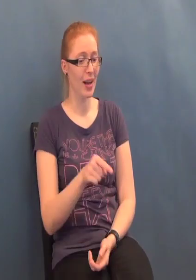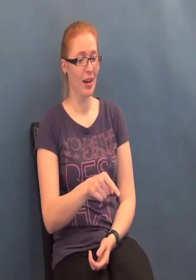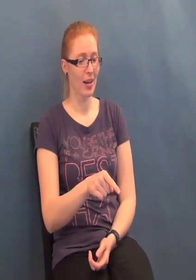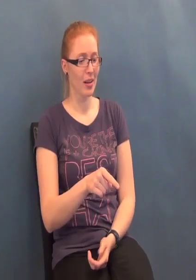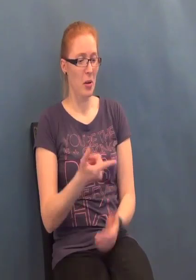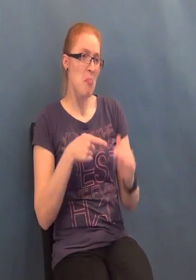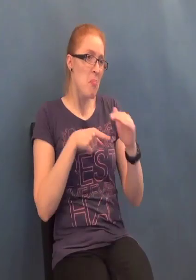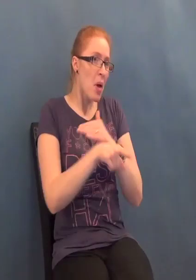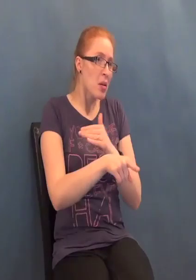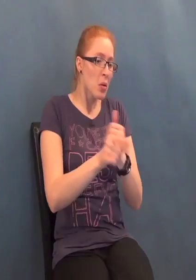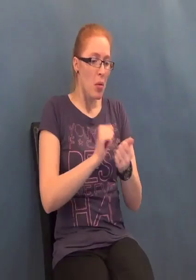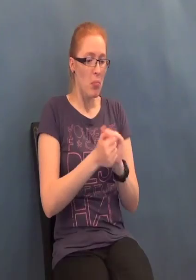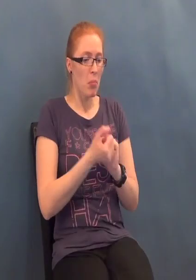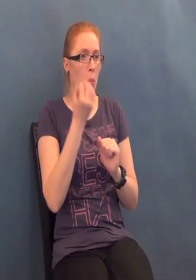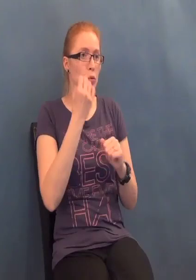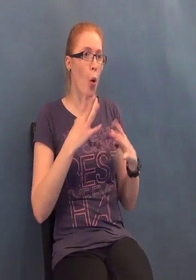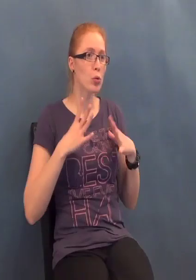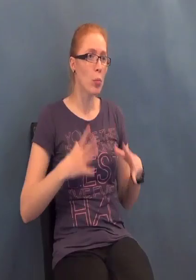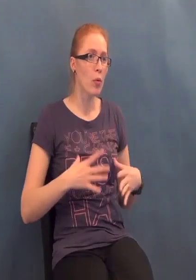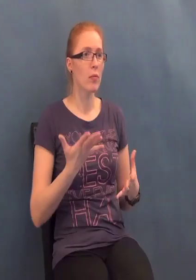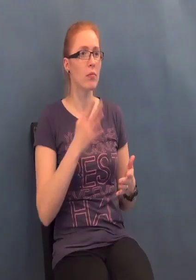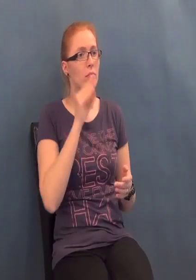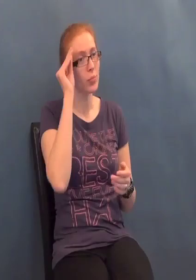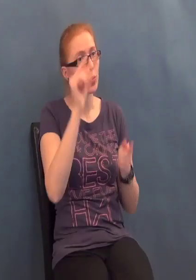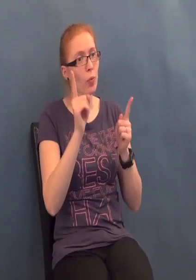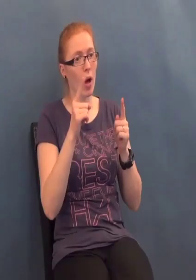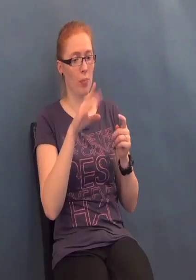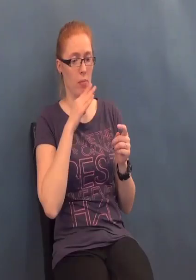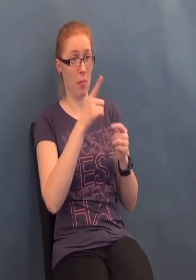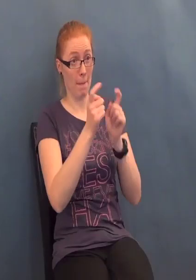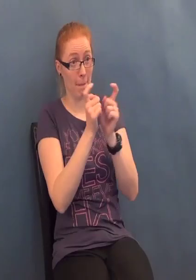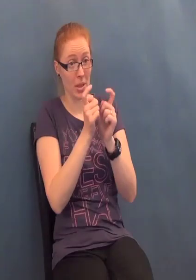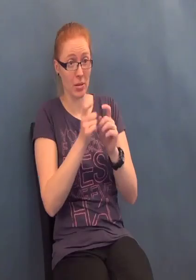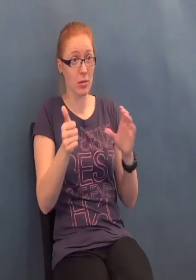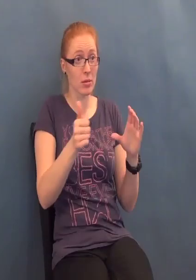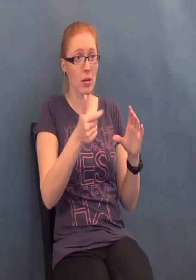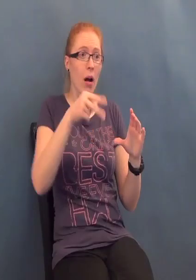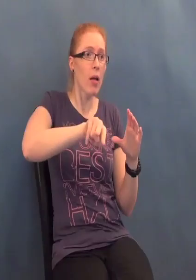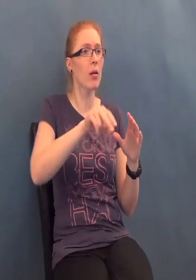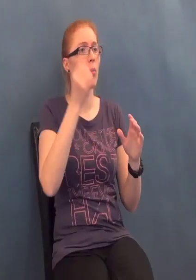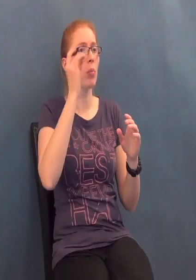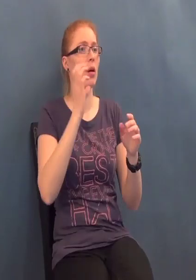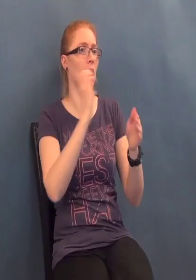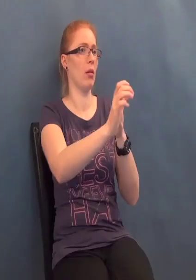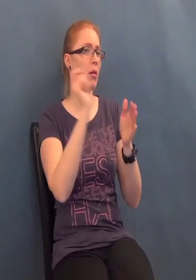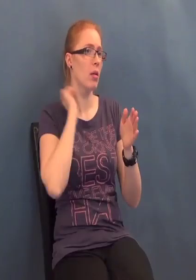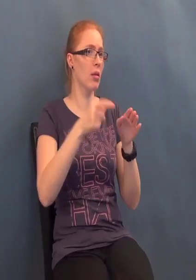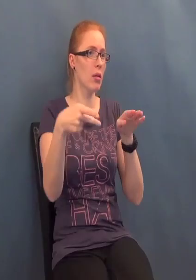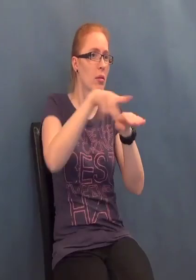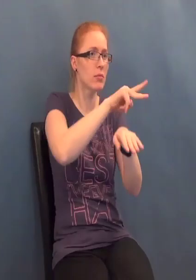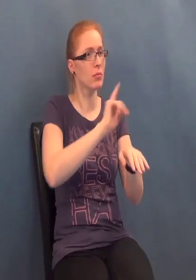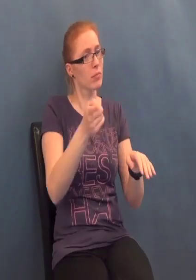To pokazuje metro albo pociąg osobowy i informuje, że nie wolno się zbliżać, bo można wpaść pod pociąg i zginąć.